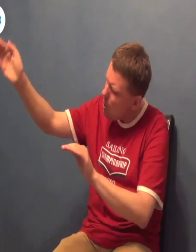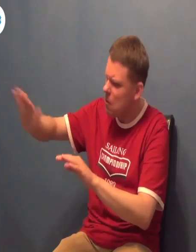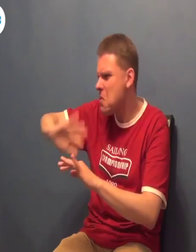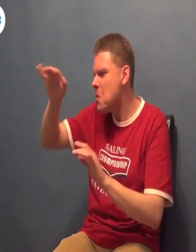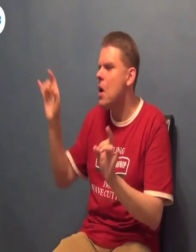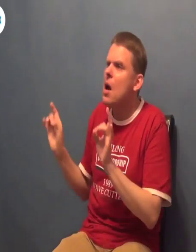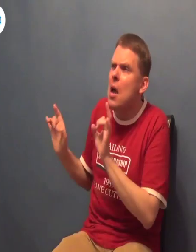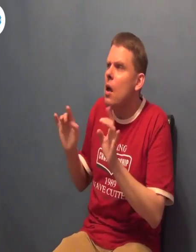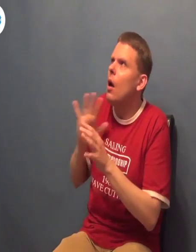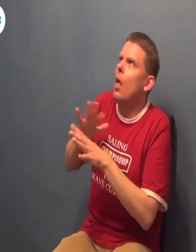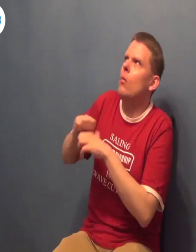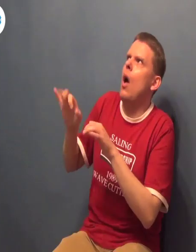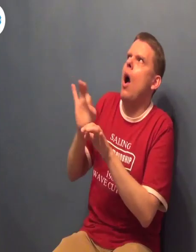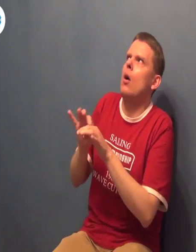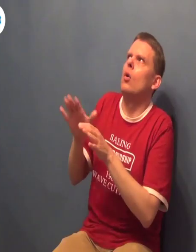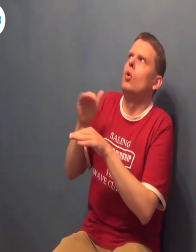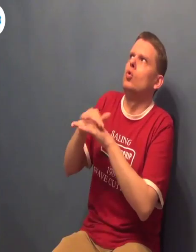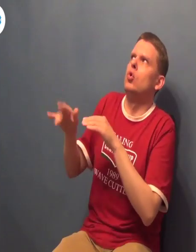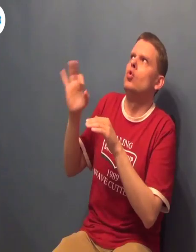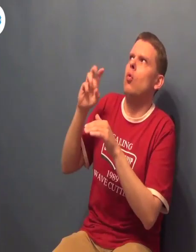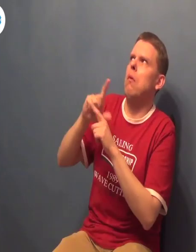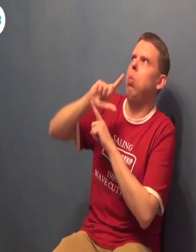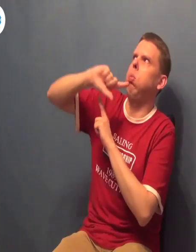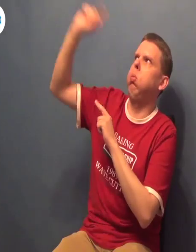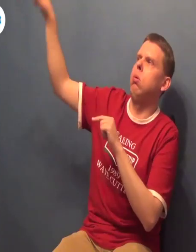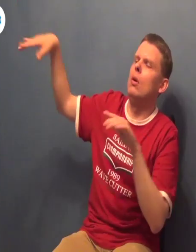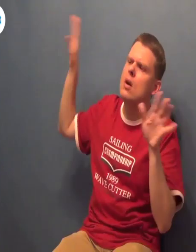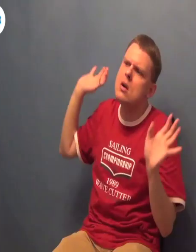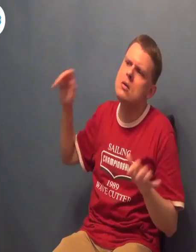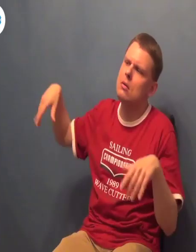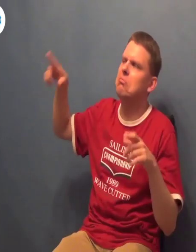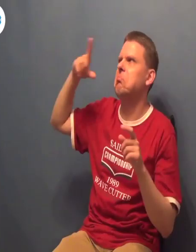Biegną, są wystraszeni, na szczęście sowa już odleciała.